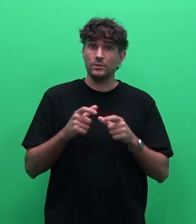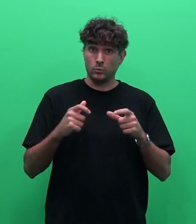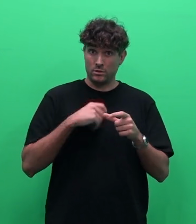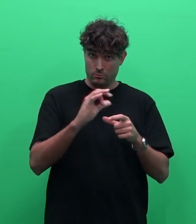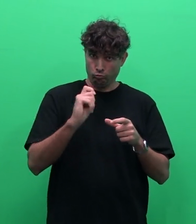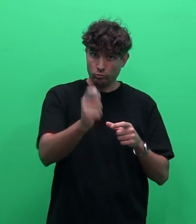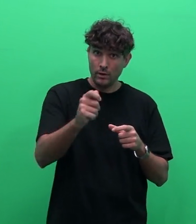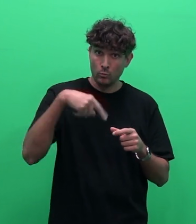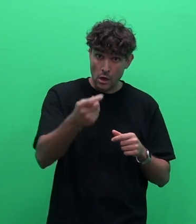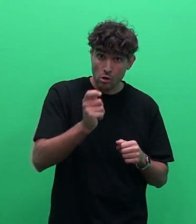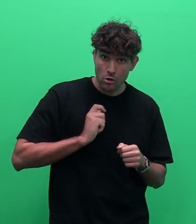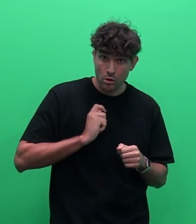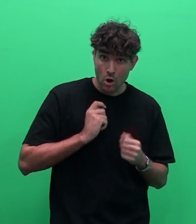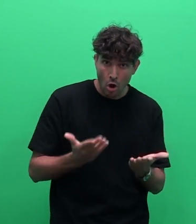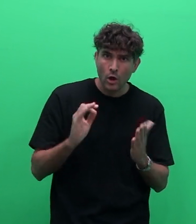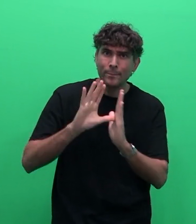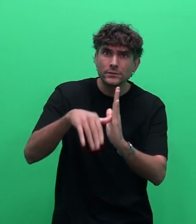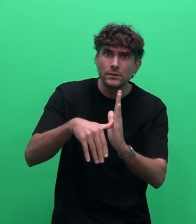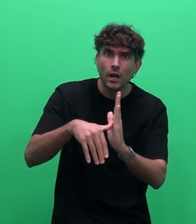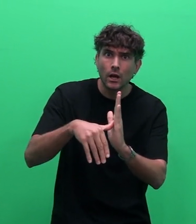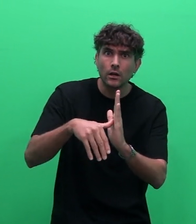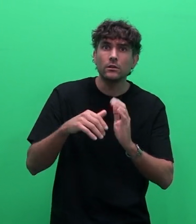Ara et dono la targeta sanitària, me la tornes ara o més tard?